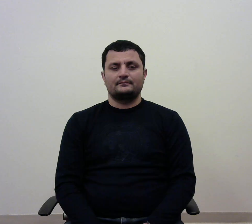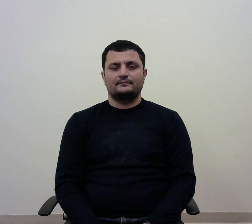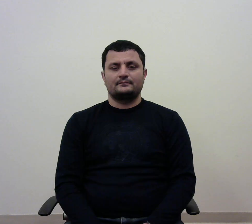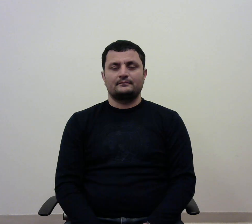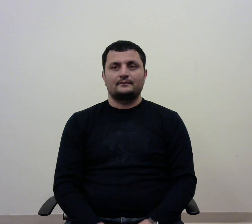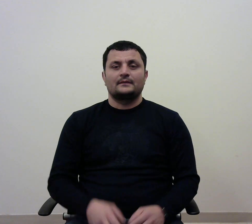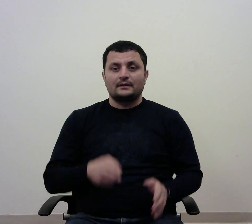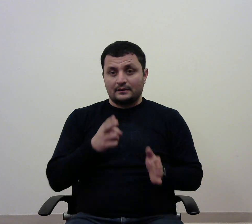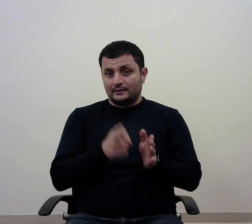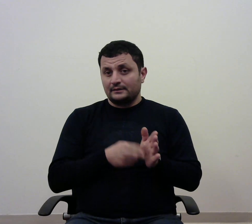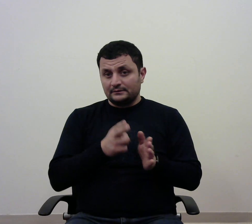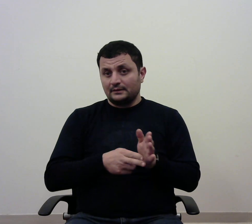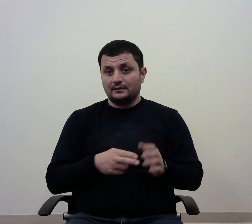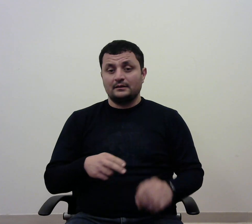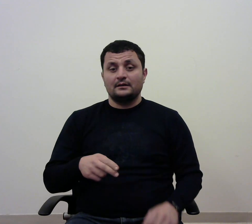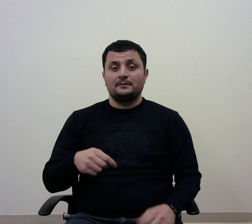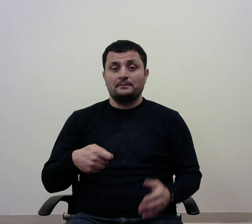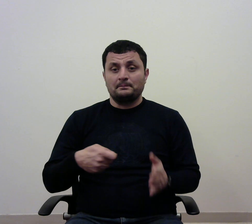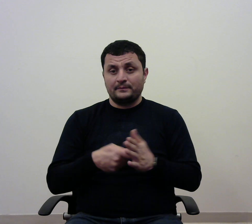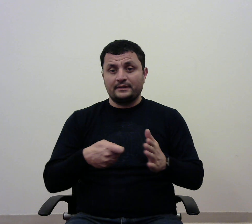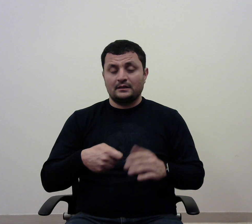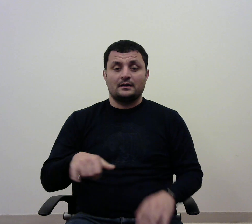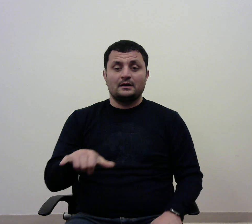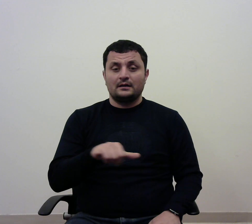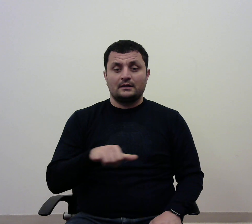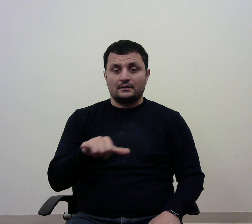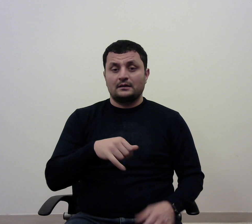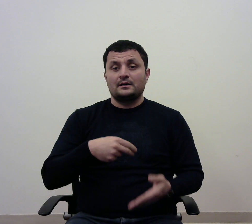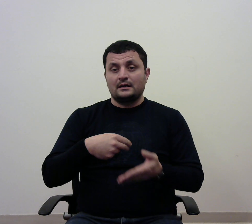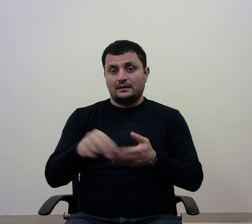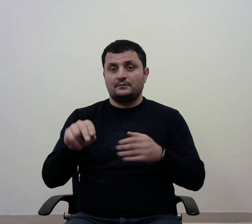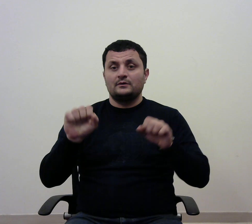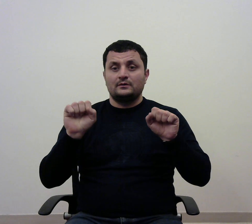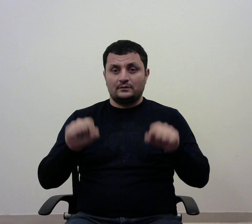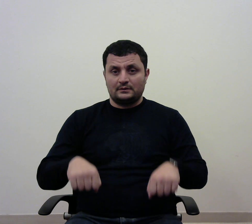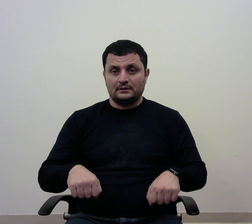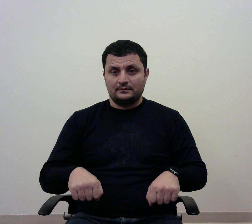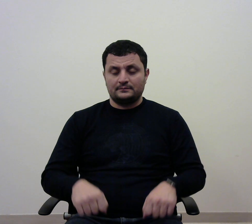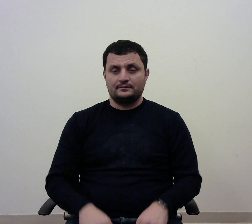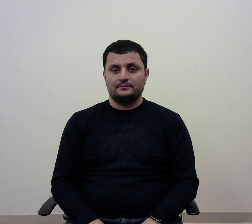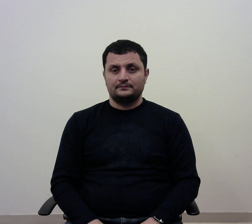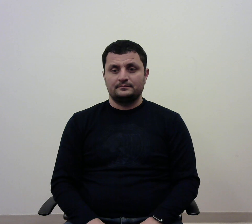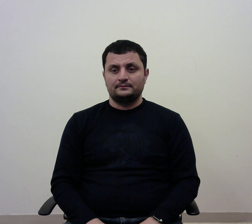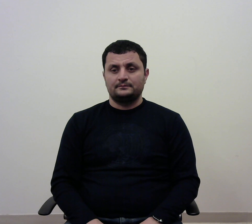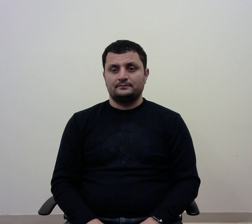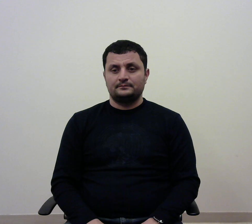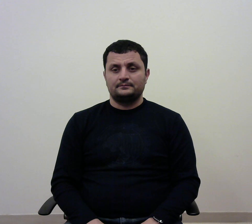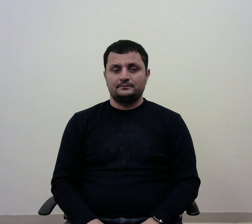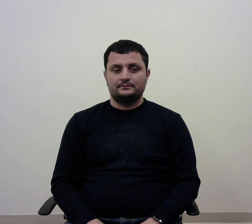Qatar biletini haradan almaq olar?